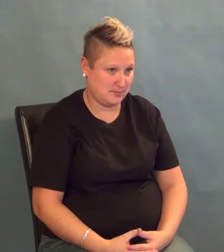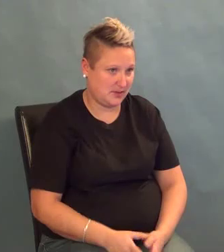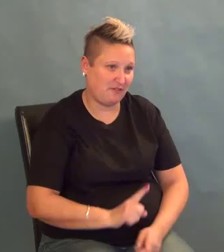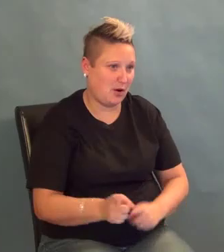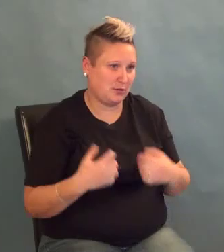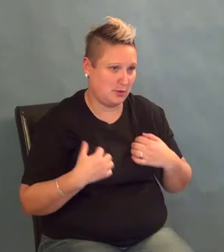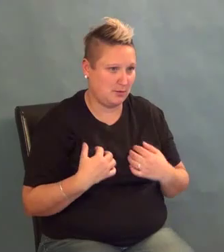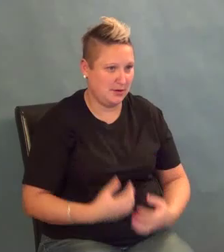Nie wolno się kąpać.